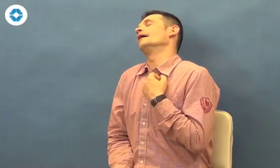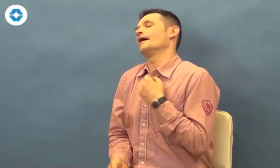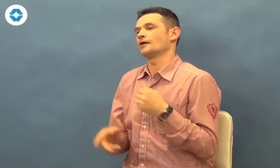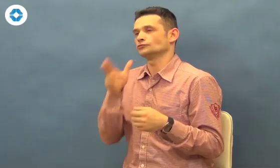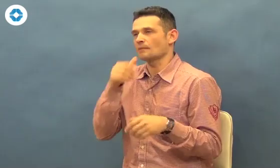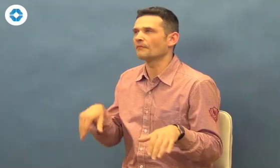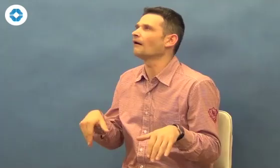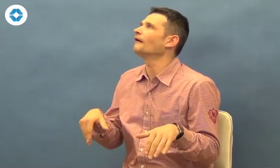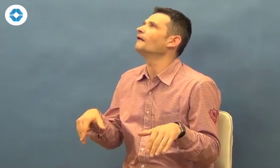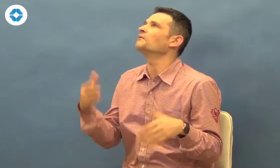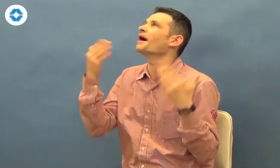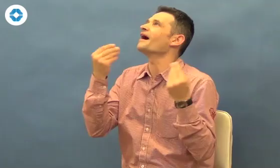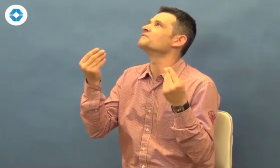Żaba patrzy w górę, nie ma się z kim bawić.